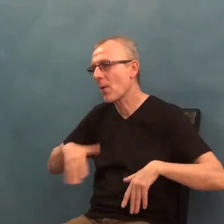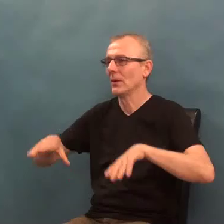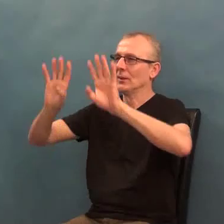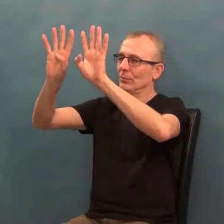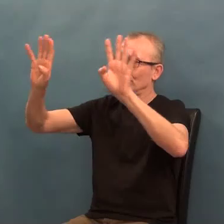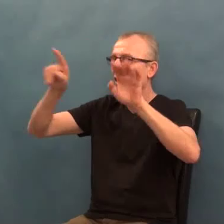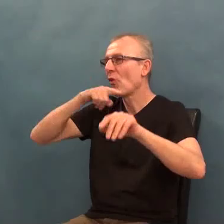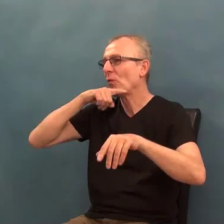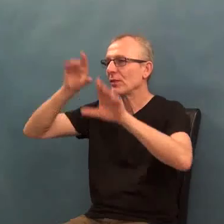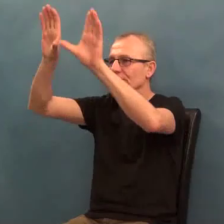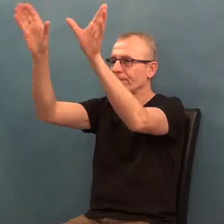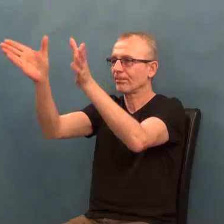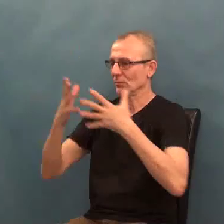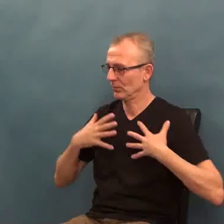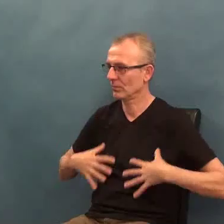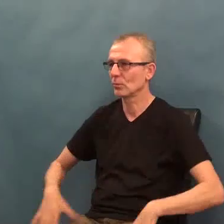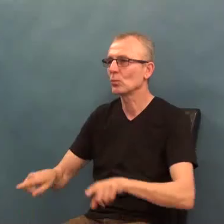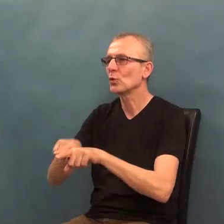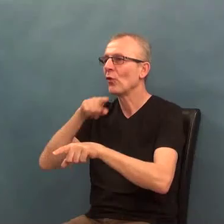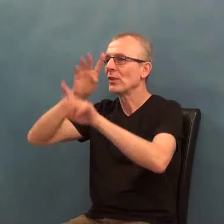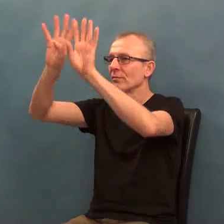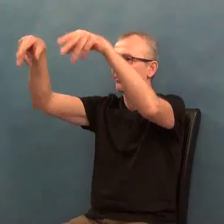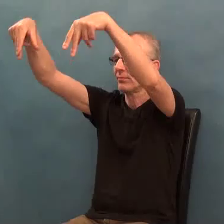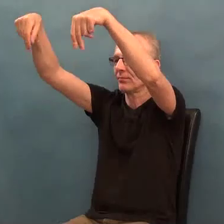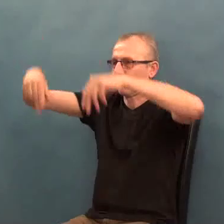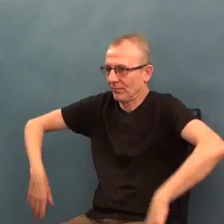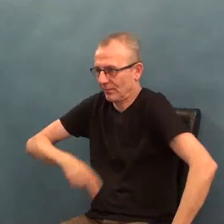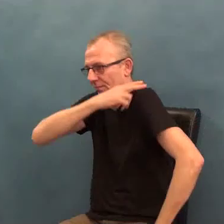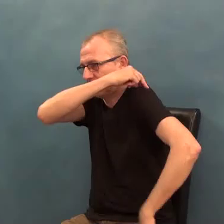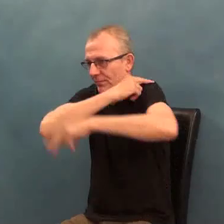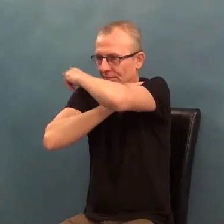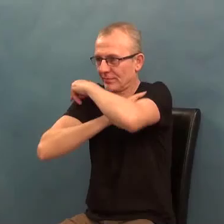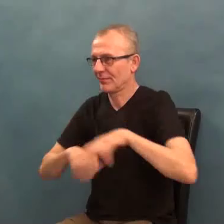Wisi także czerwone ubranie powieszone na klamerkach za rękawy.